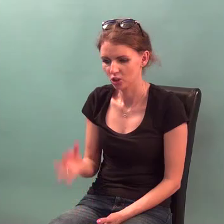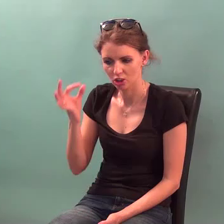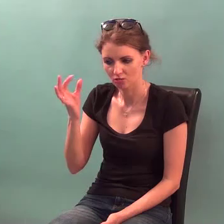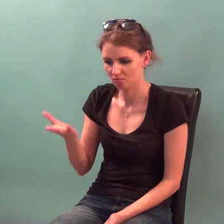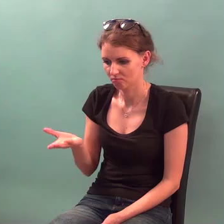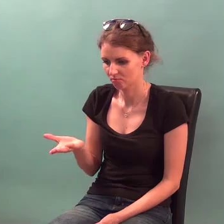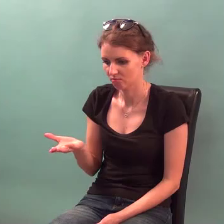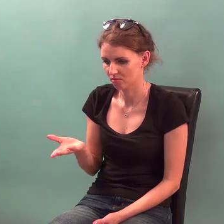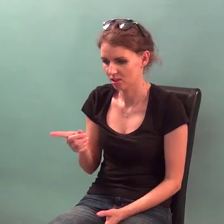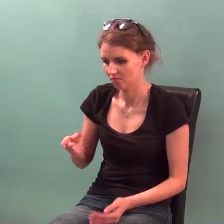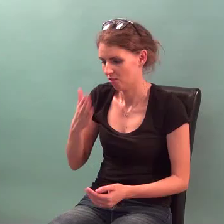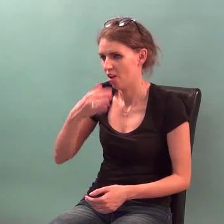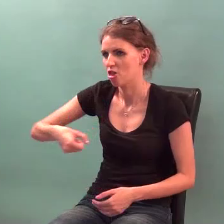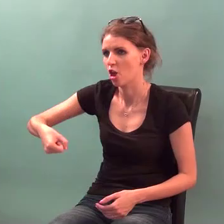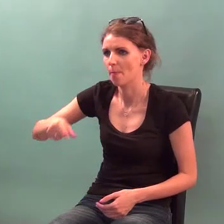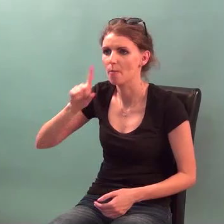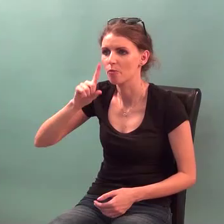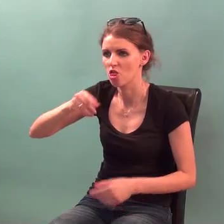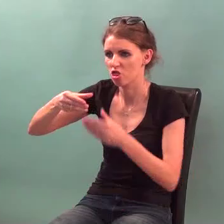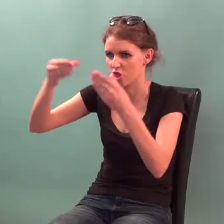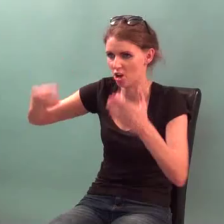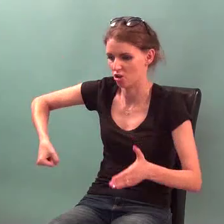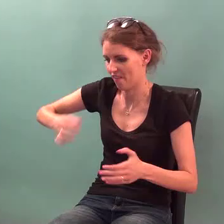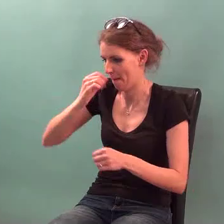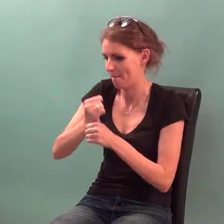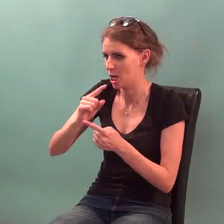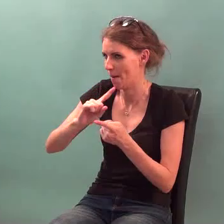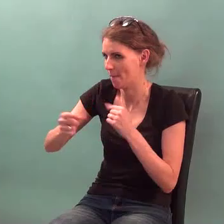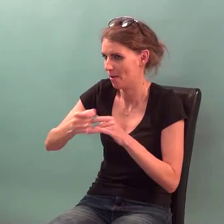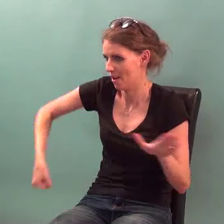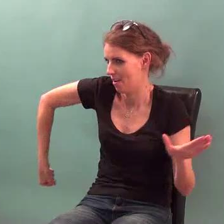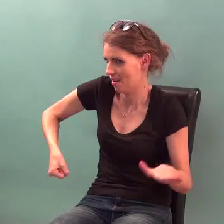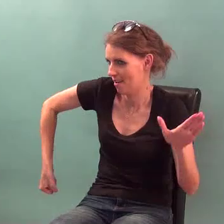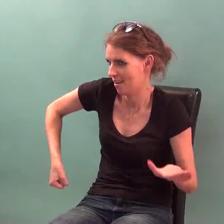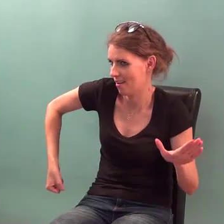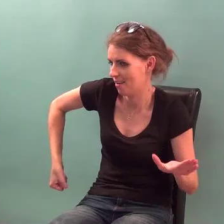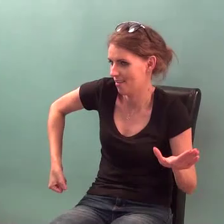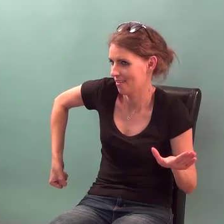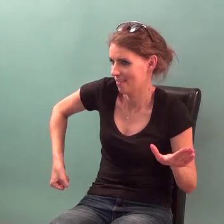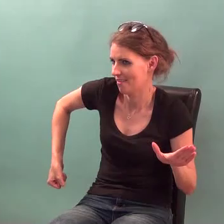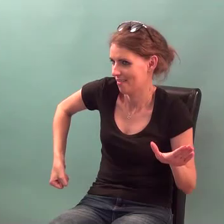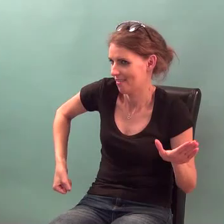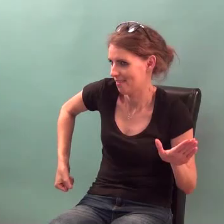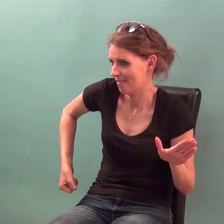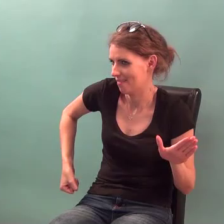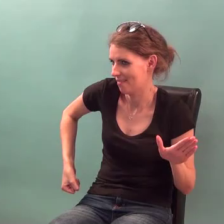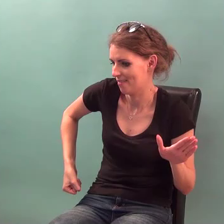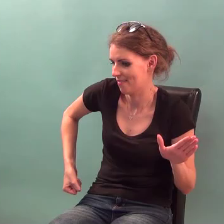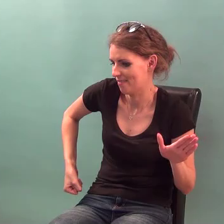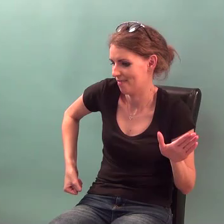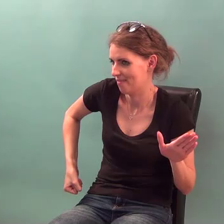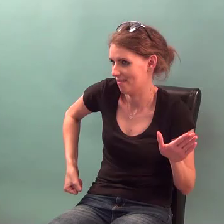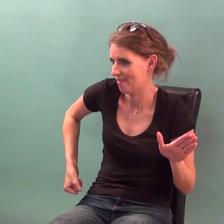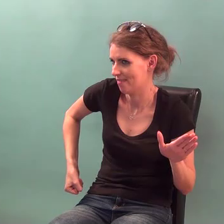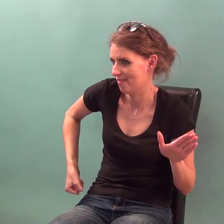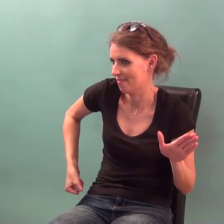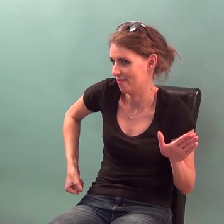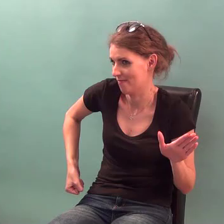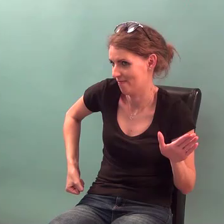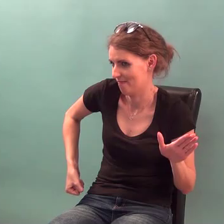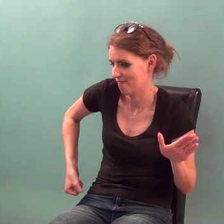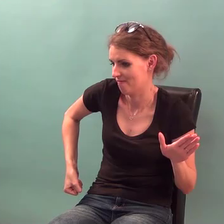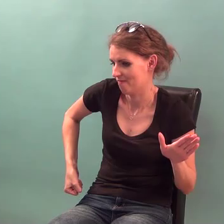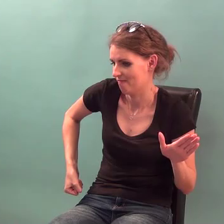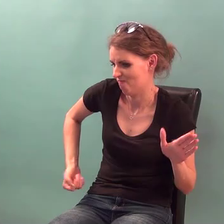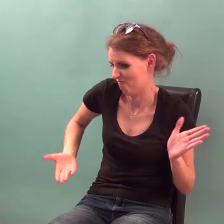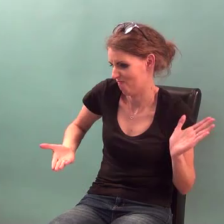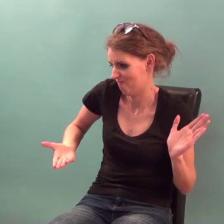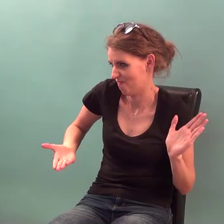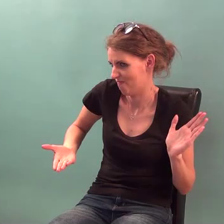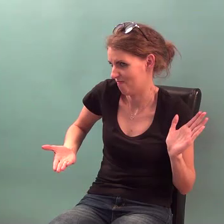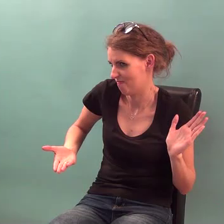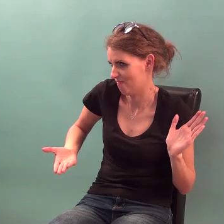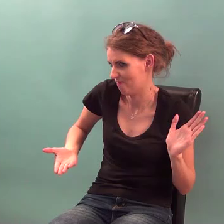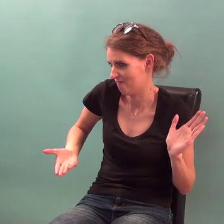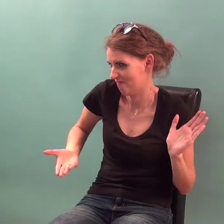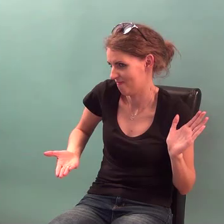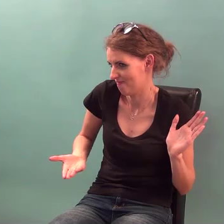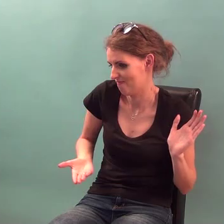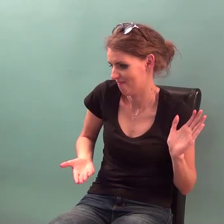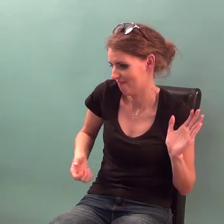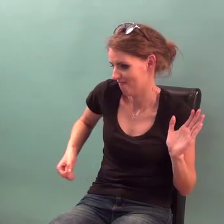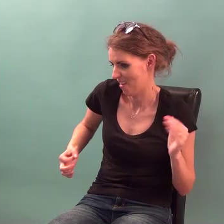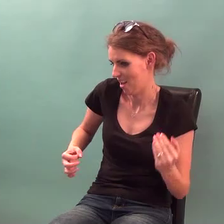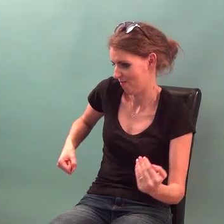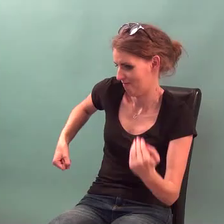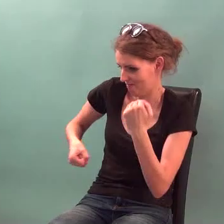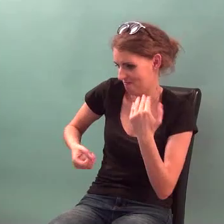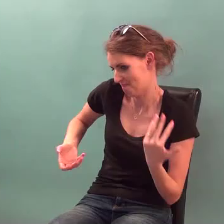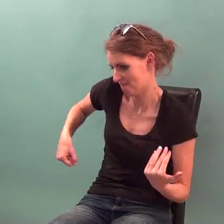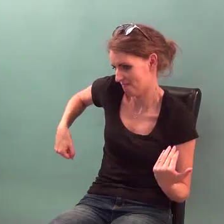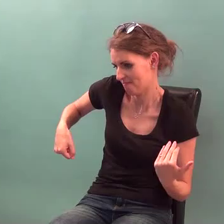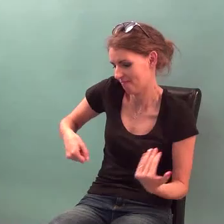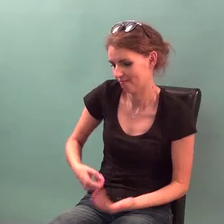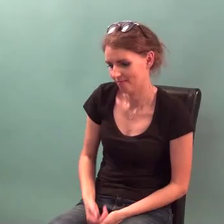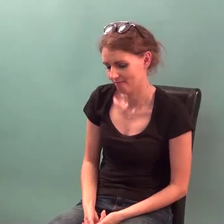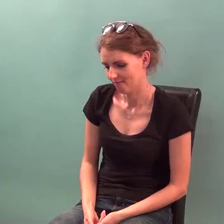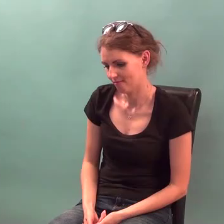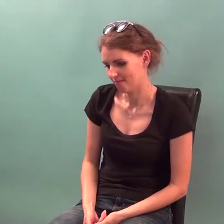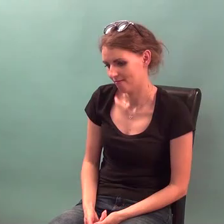Ta torba wygląda tak, jakby ten chłopak biegł z nią po pracy w kierunku samochodu, który później go mija.